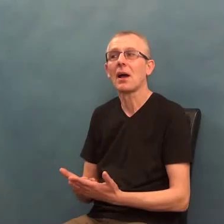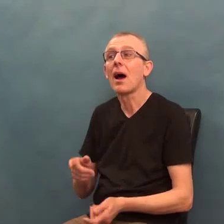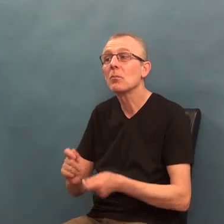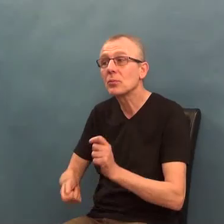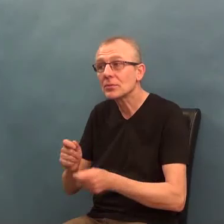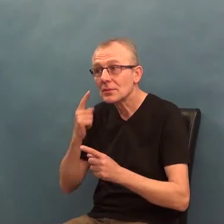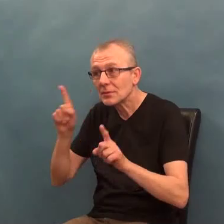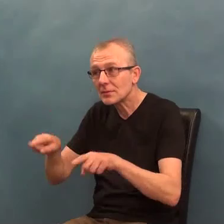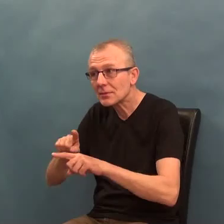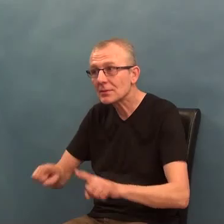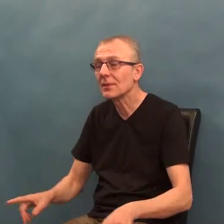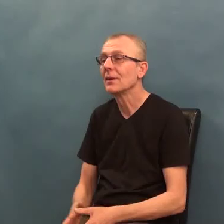Słyszy grającą muzykę?